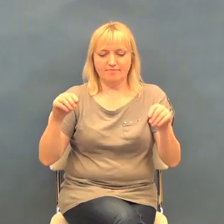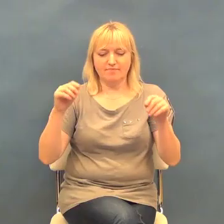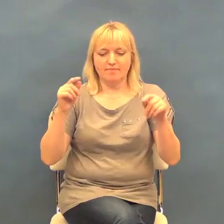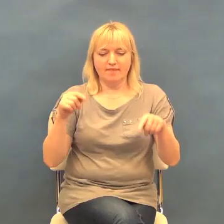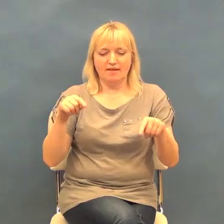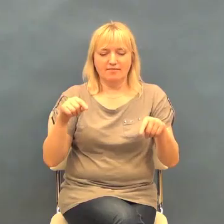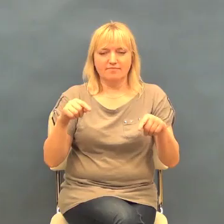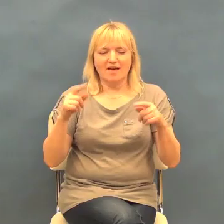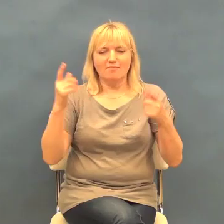Wyłączyło się.